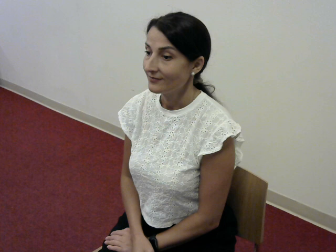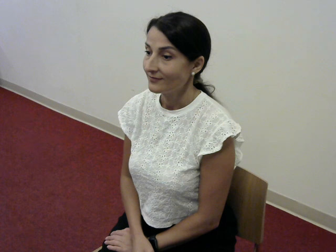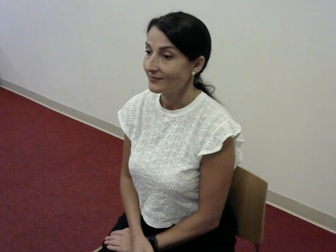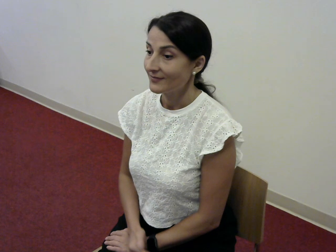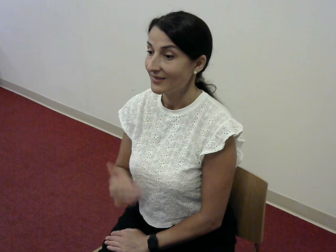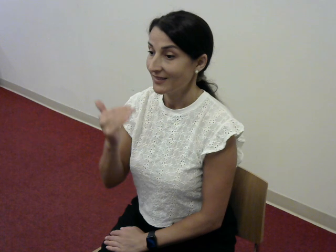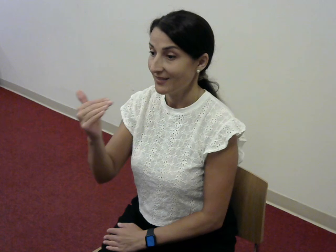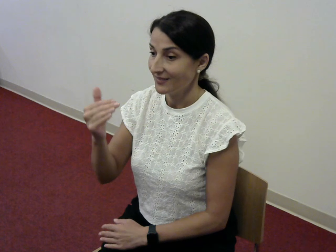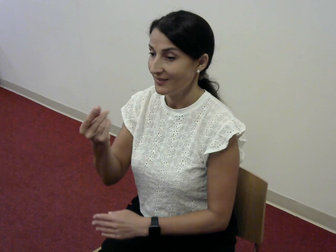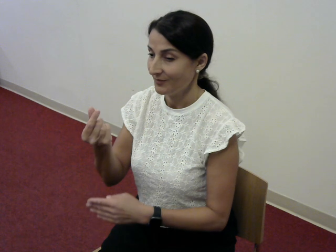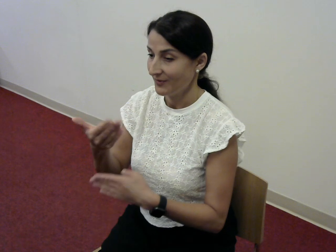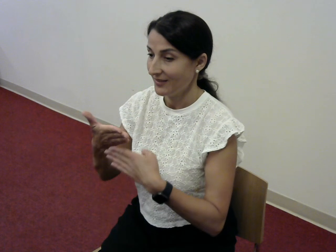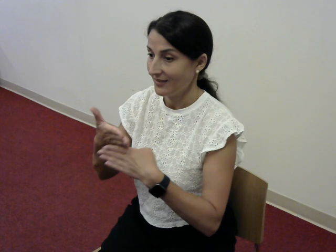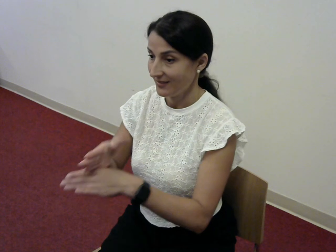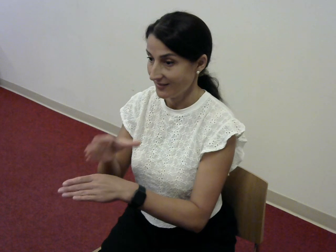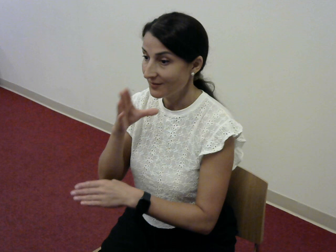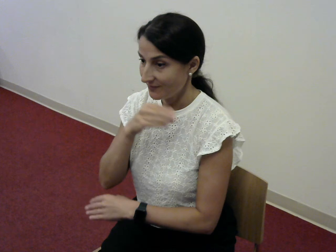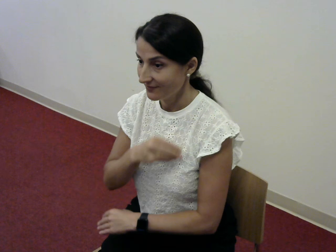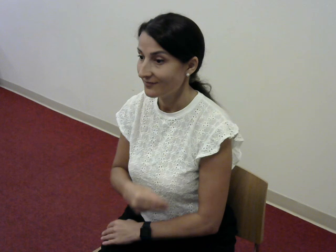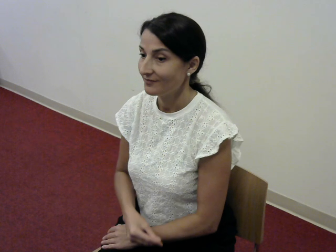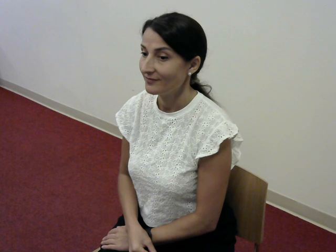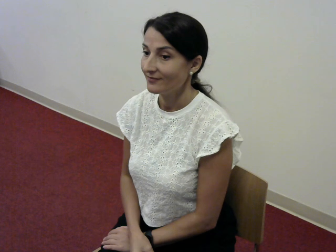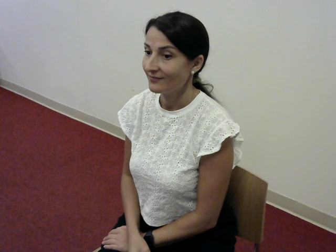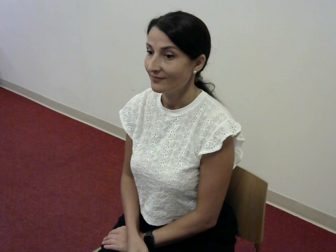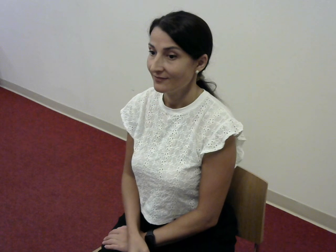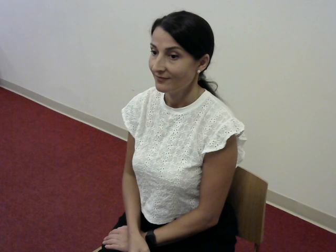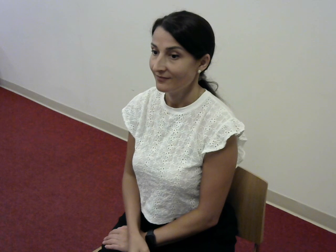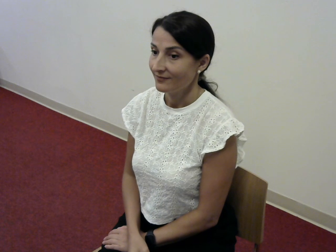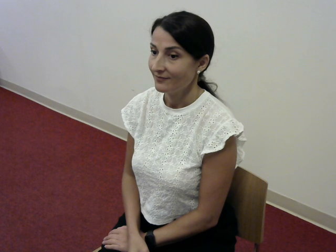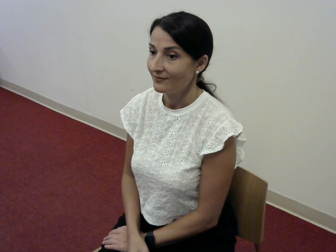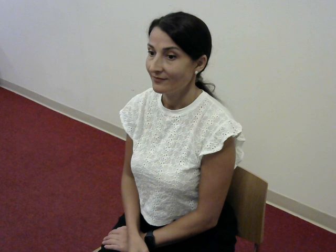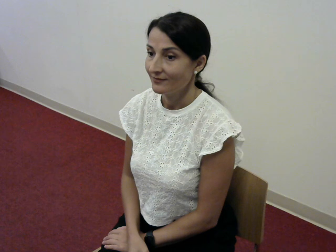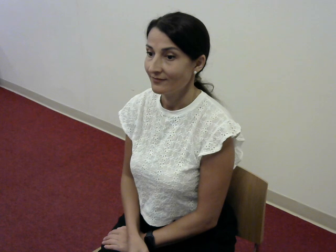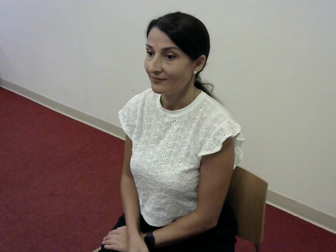Siz pulu xırdalaya bilərsinizmi?